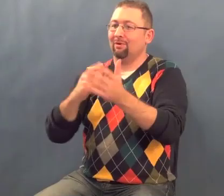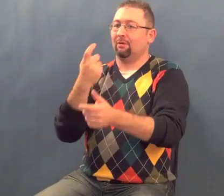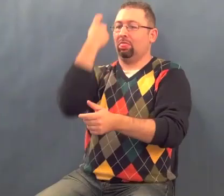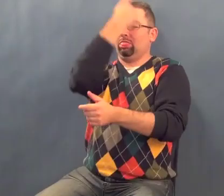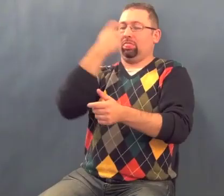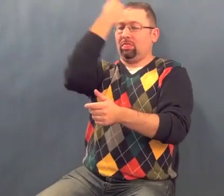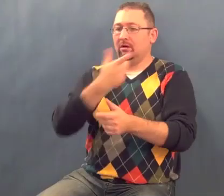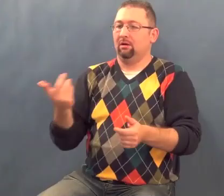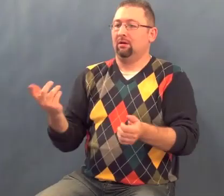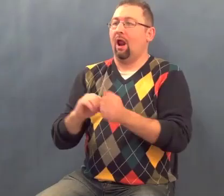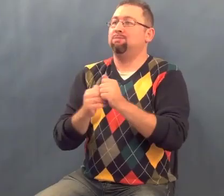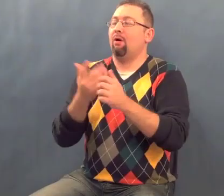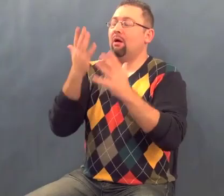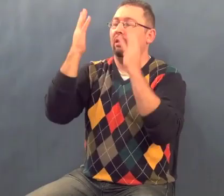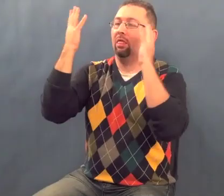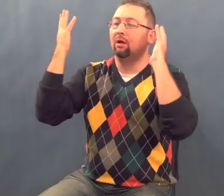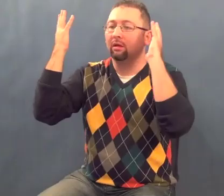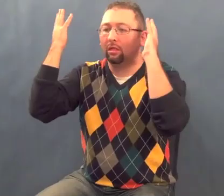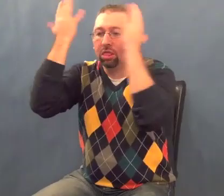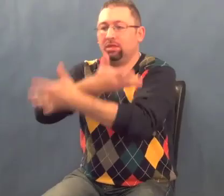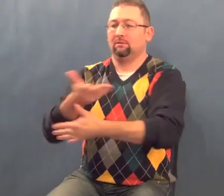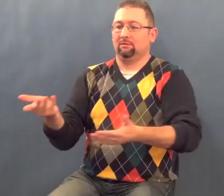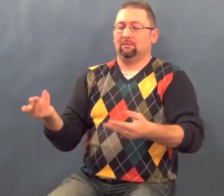Na przykład ktoś jest pijany albo ktoś zemdleje.